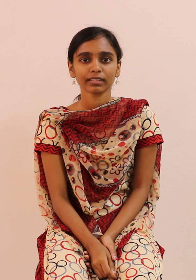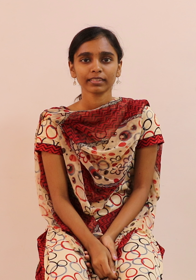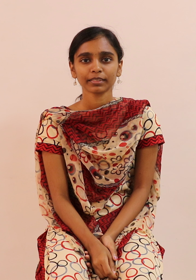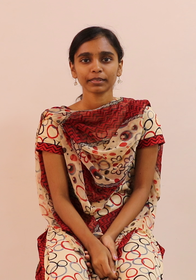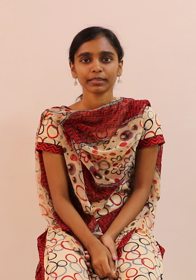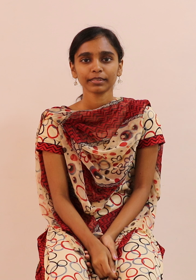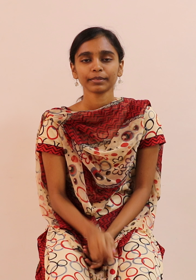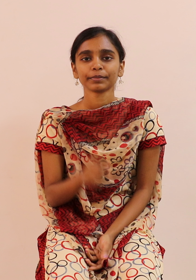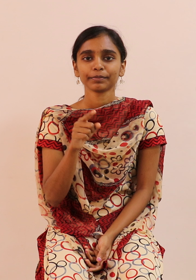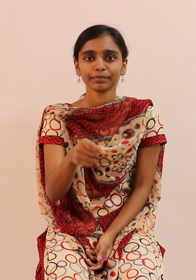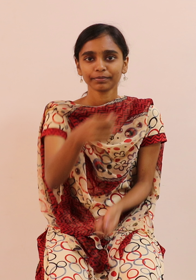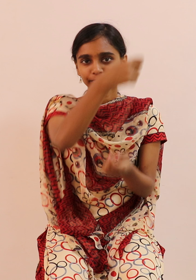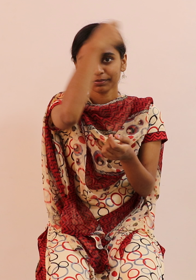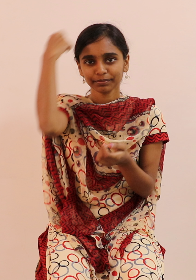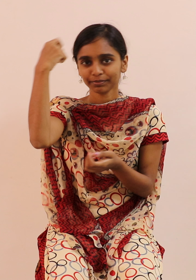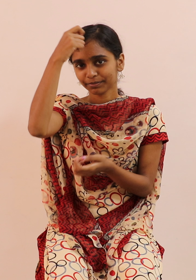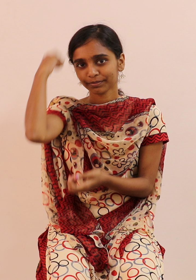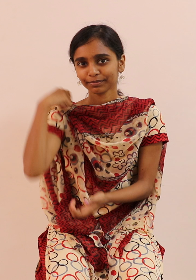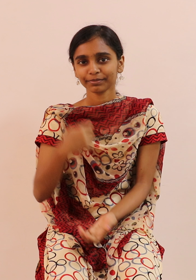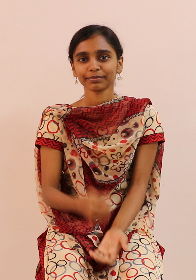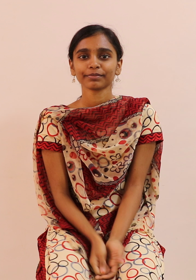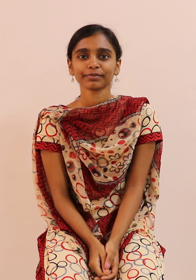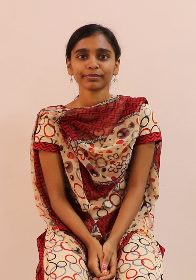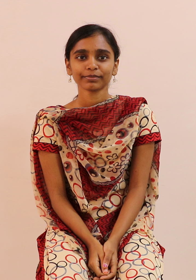comb your hair